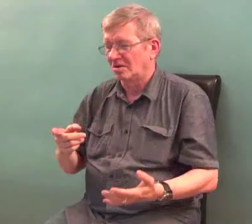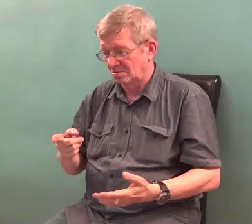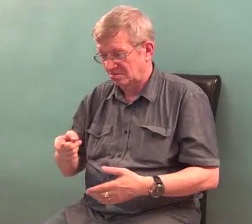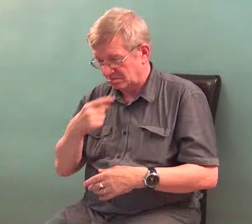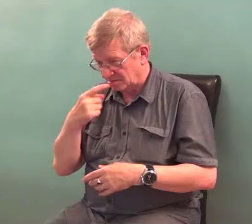Język?